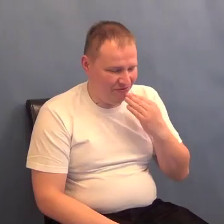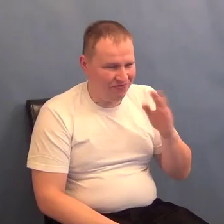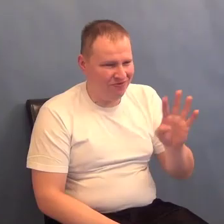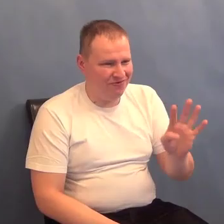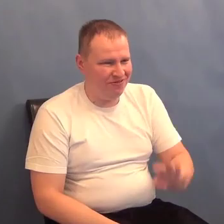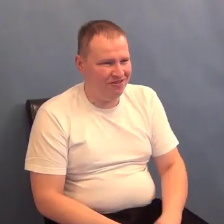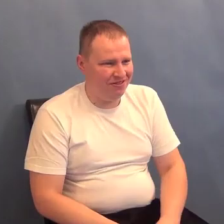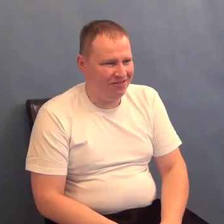Popołudniu o czwartej.